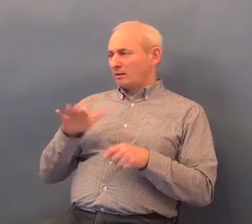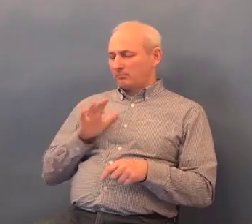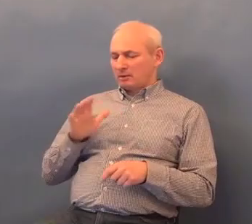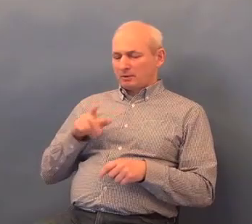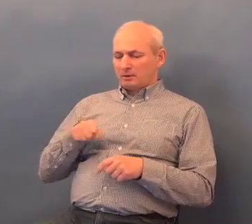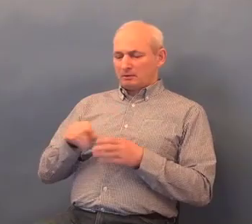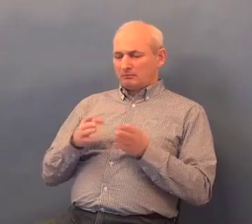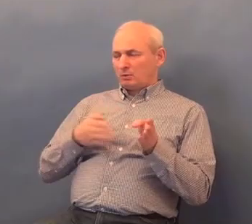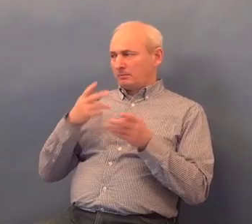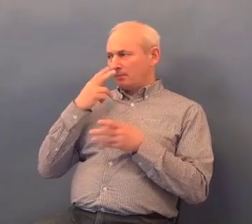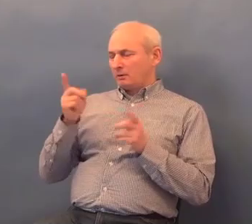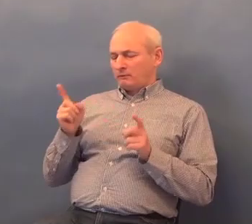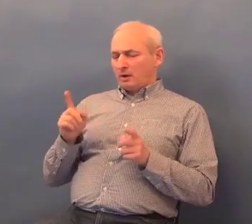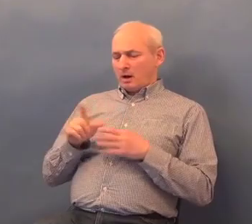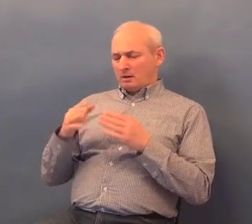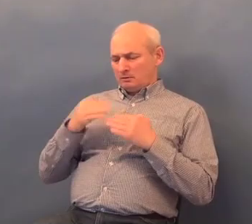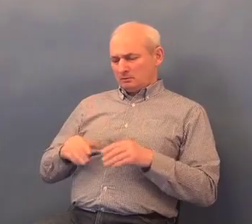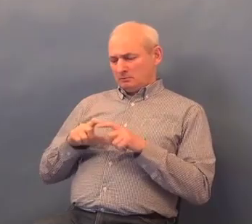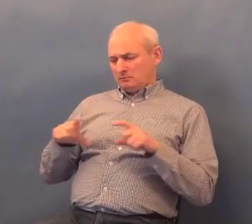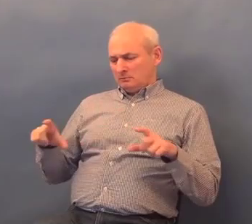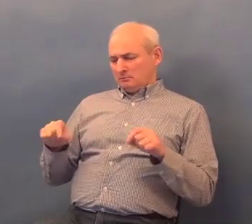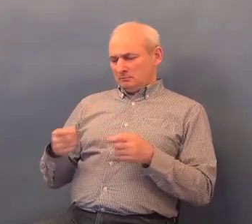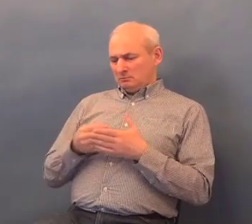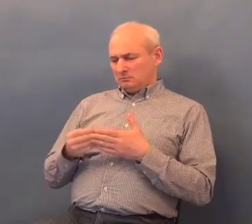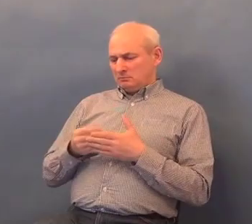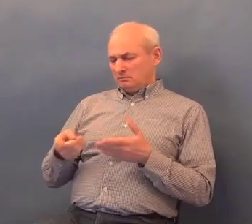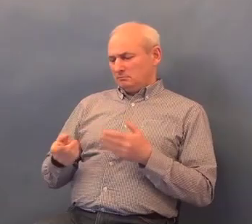Znak też oznacza: patrz, uważaj na pociąg, ale pod spodem jest dziwny rysunek.